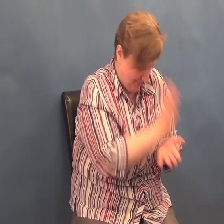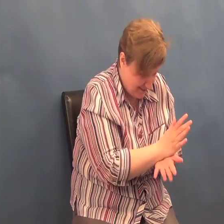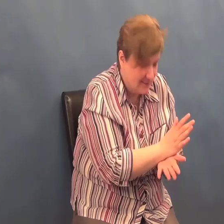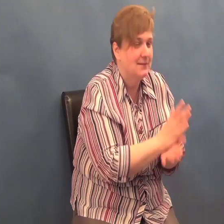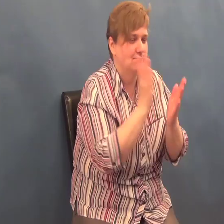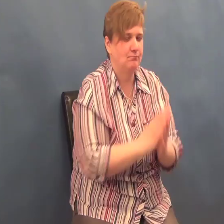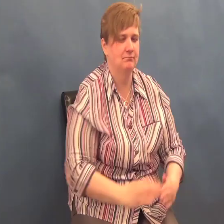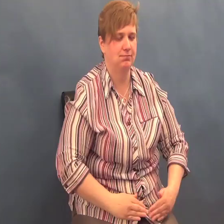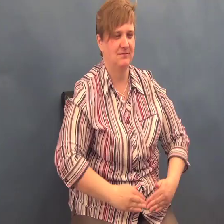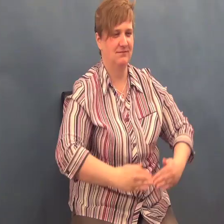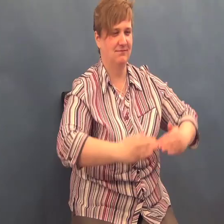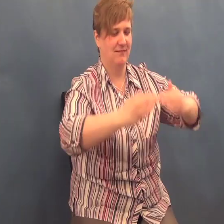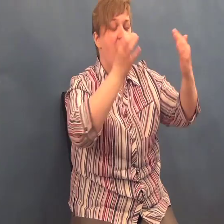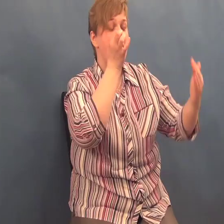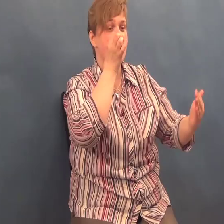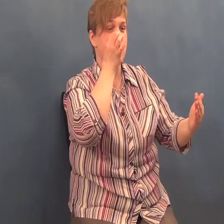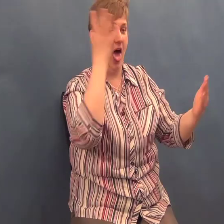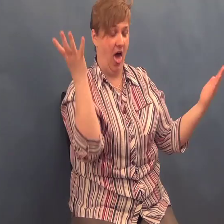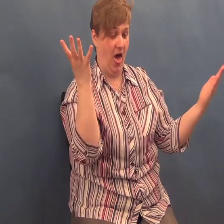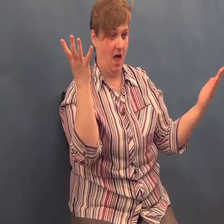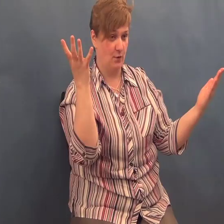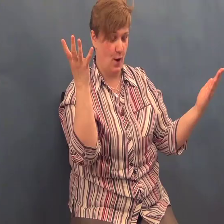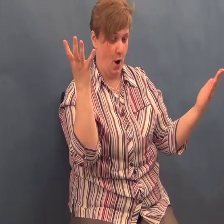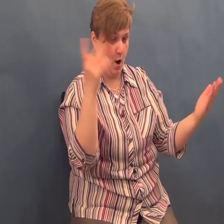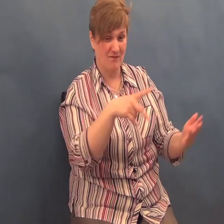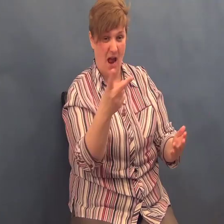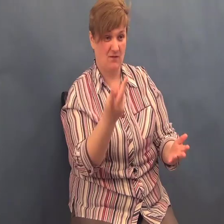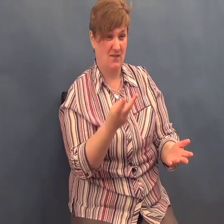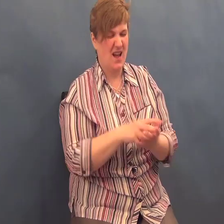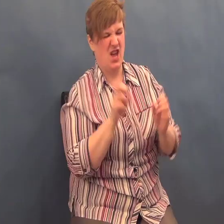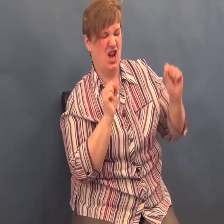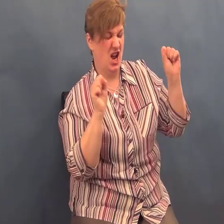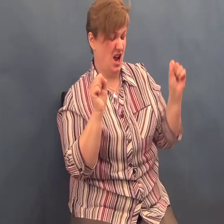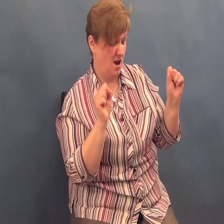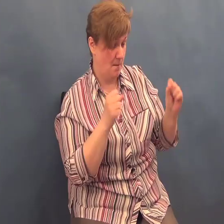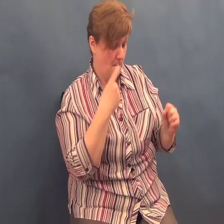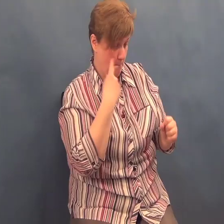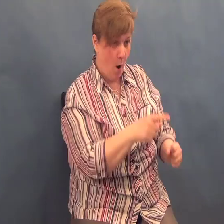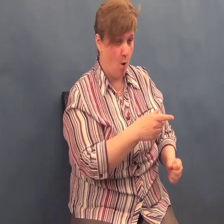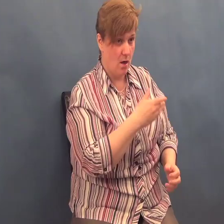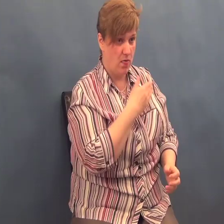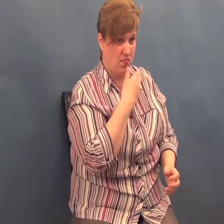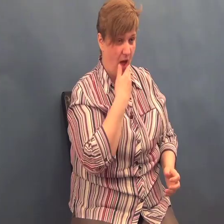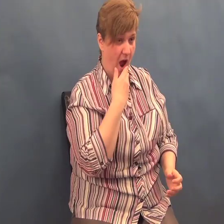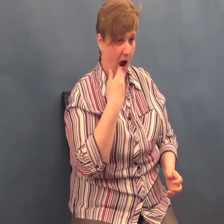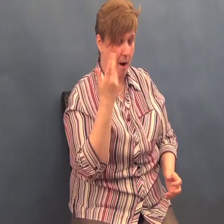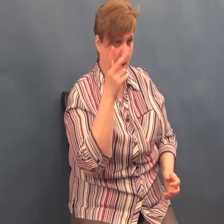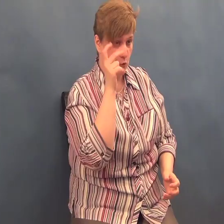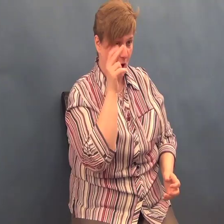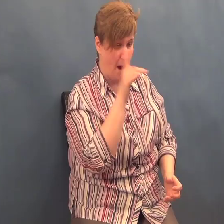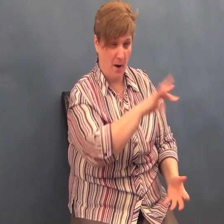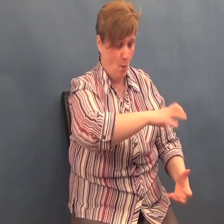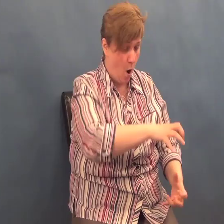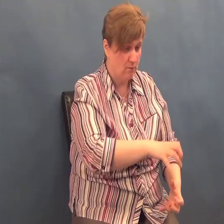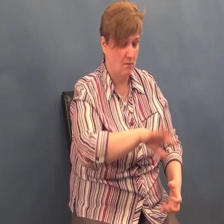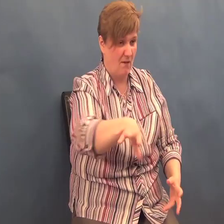Rankiem, obaj się obudzili i zauważyli, że żaby nie ma w słoiku, że słoik jest pusty.